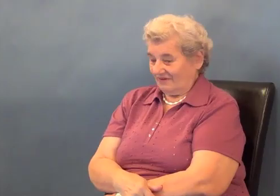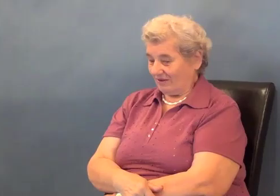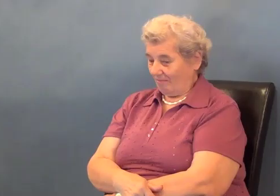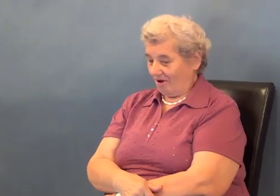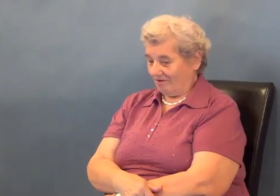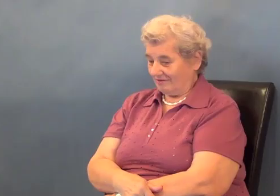Nie wiadomo.